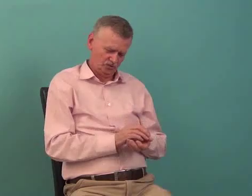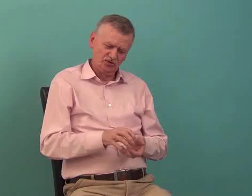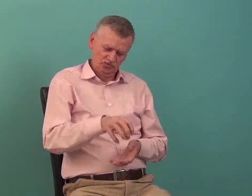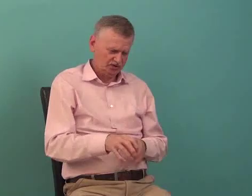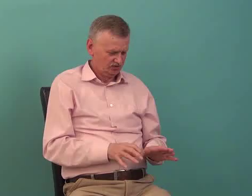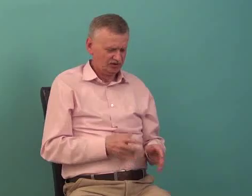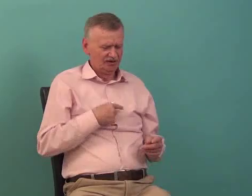Postanawia jeszcze nazrywać.